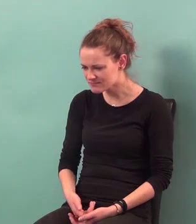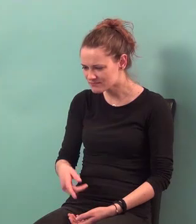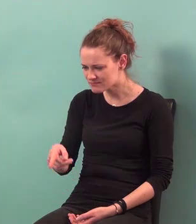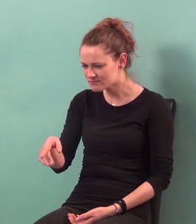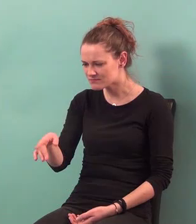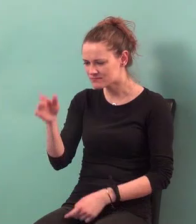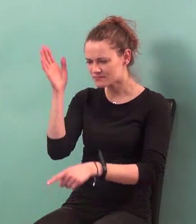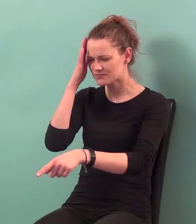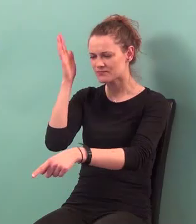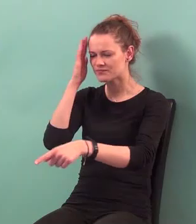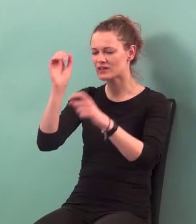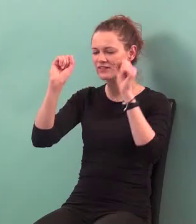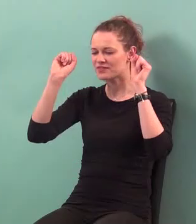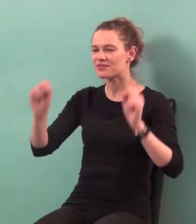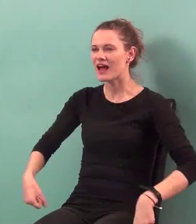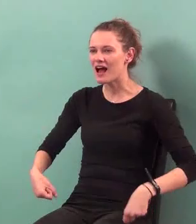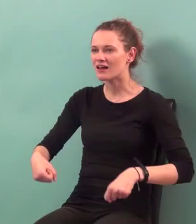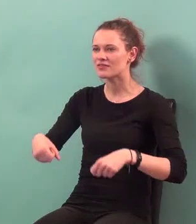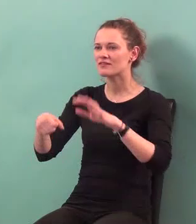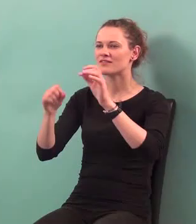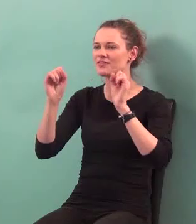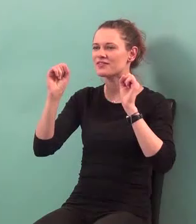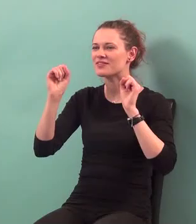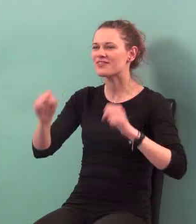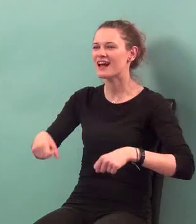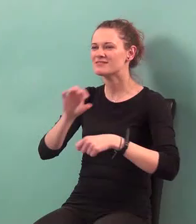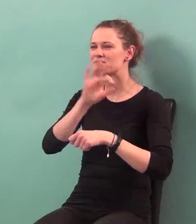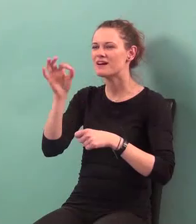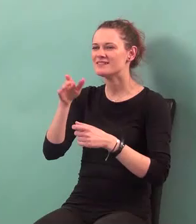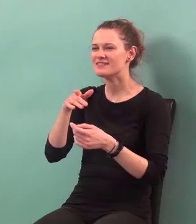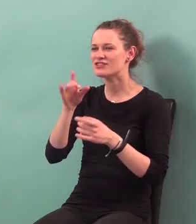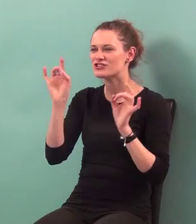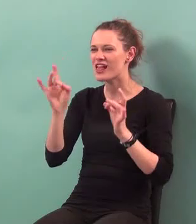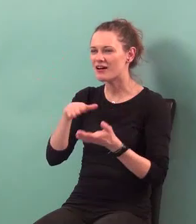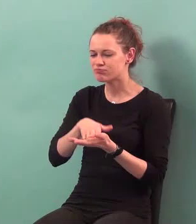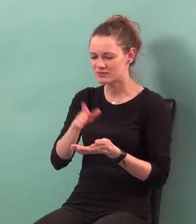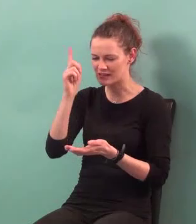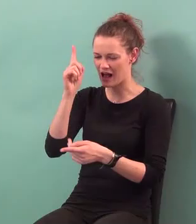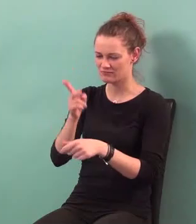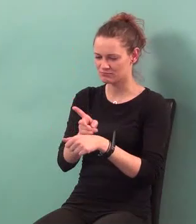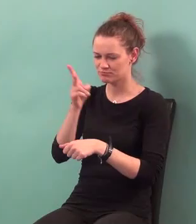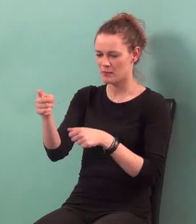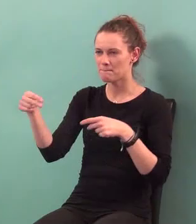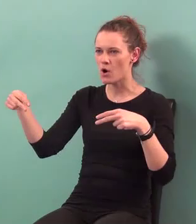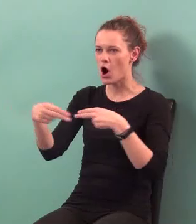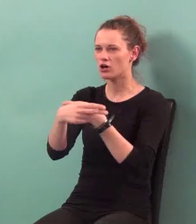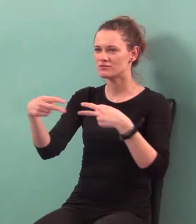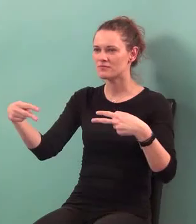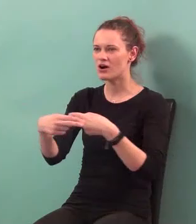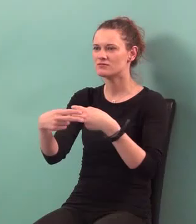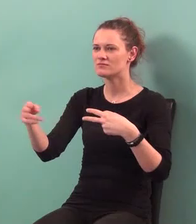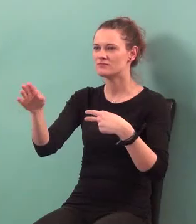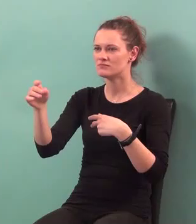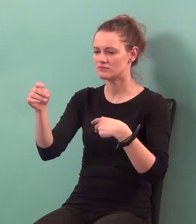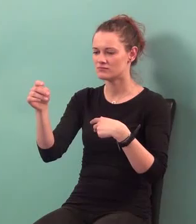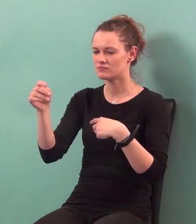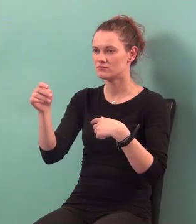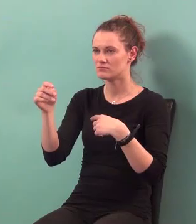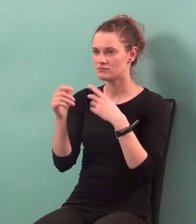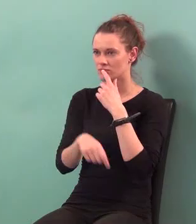Wiem, to jest na nartach, nie wolno jeździć po specjalnym śniegu przez most.